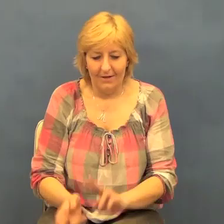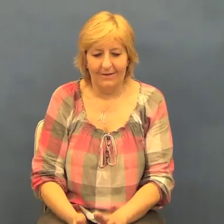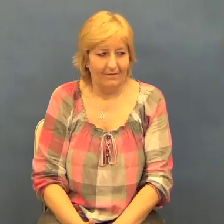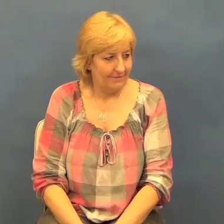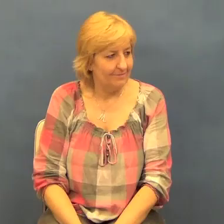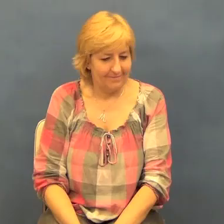Następne.